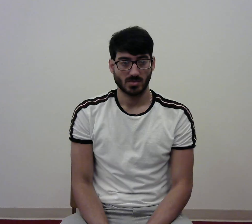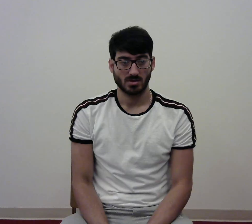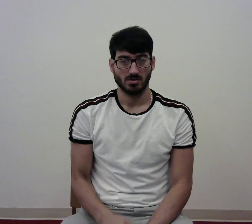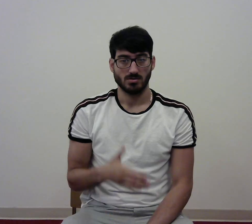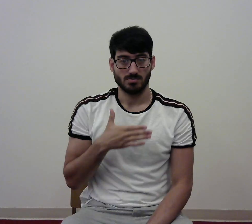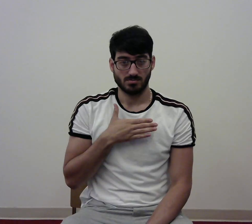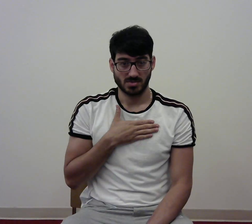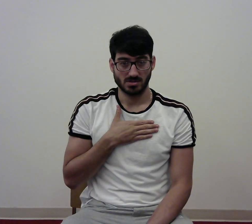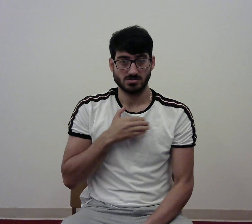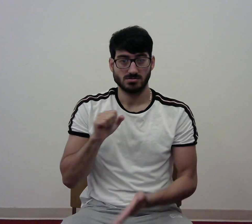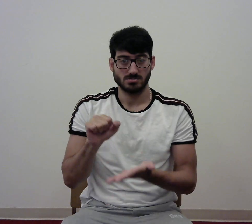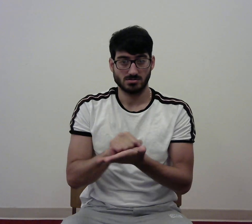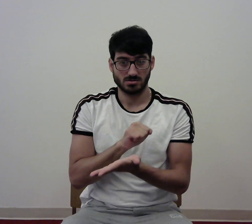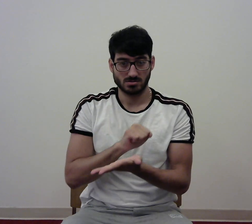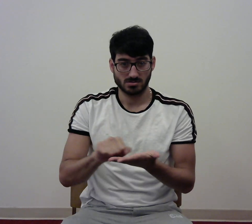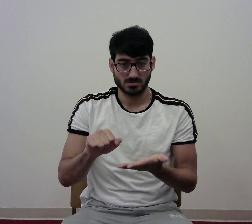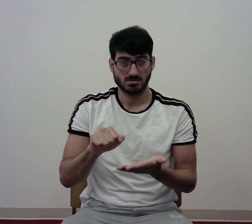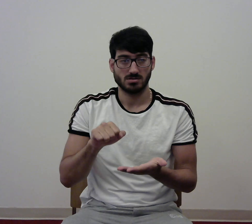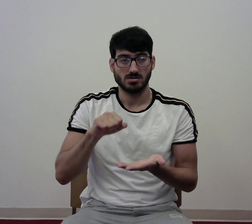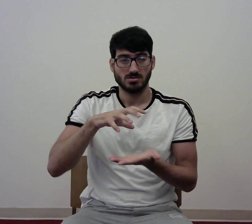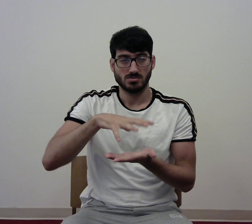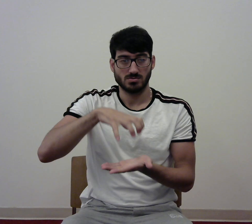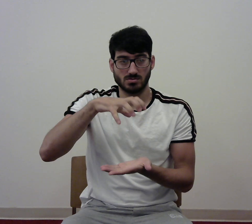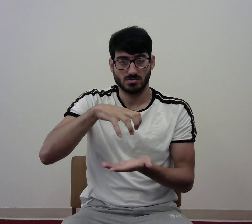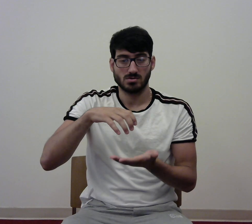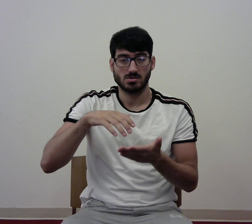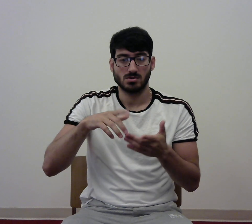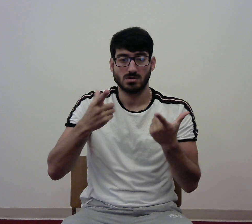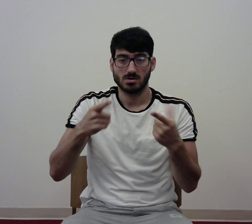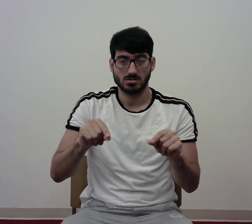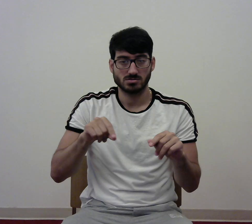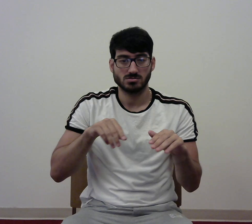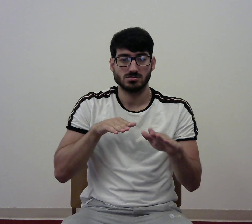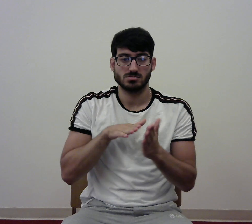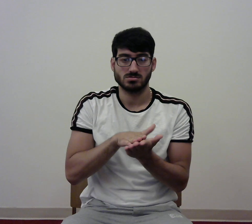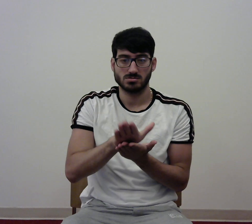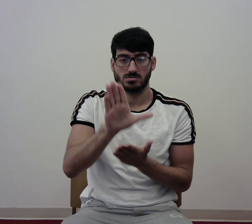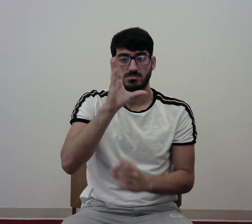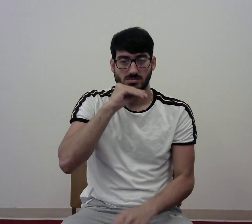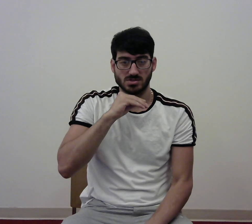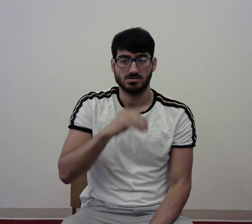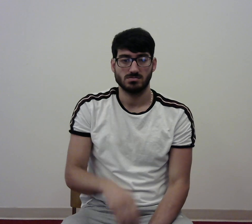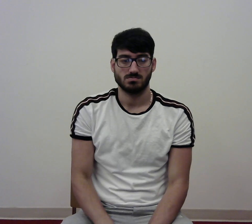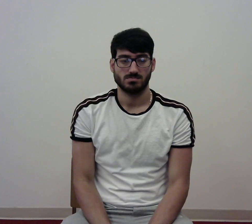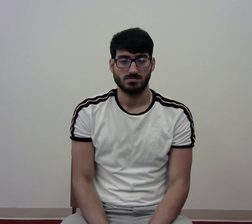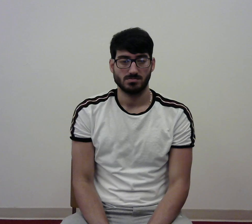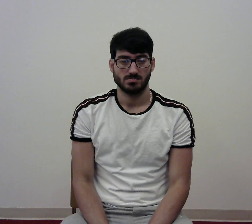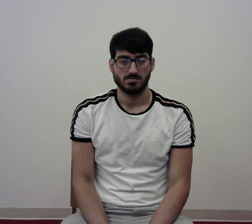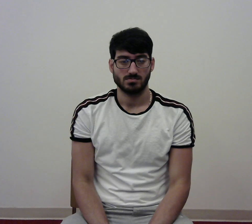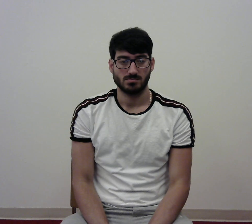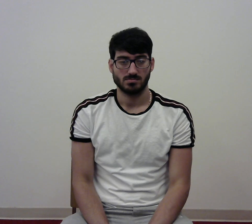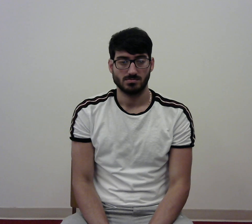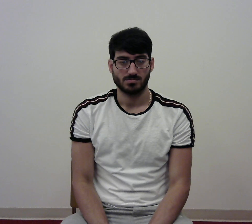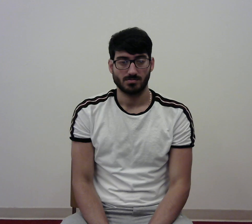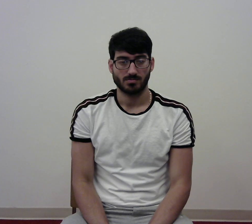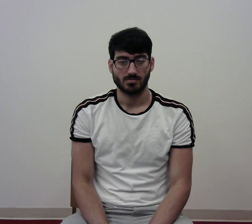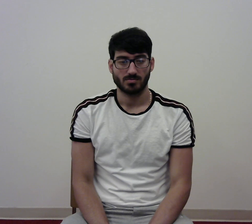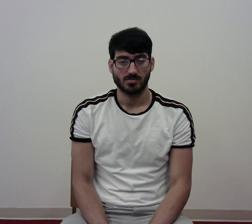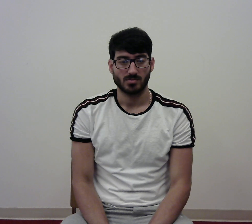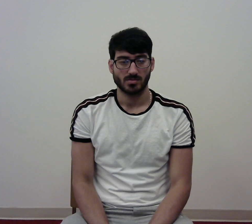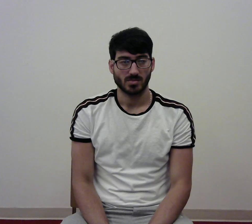Mən sənədlərin surətini harada çıxara bilərəm?